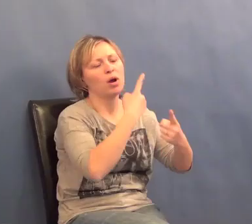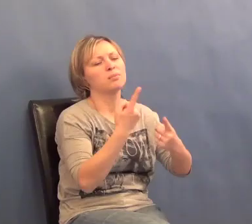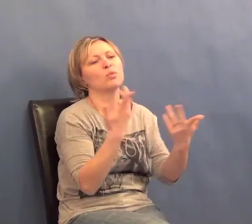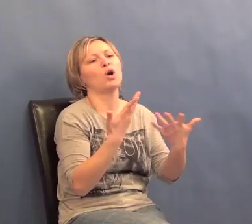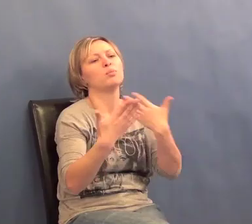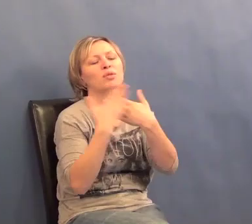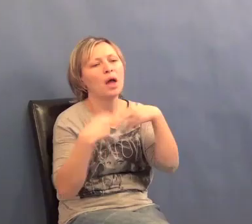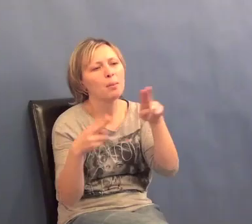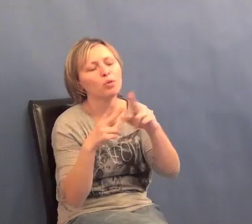Może jakieś nieporozumienia z mężem.